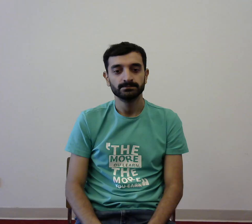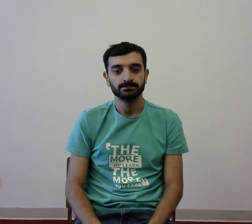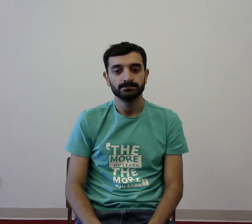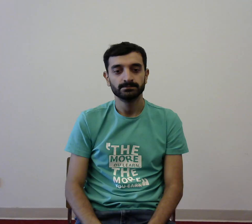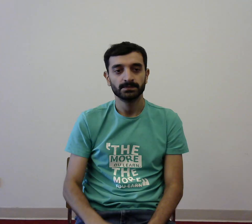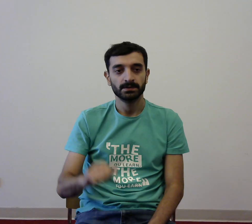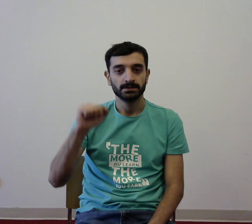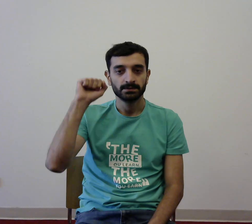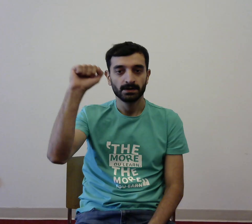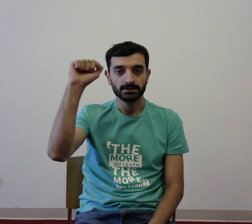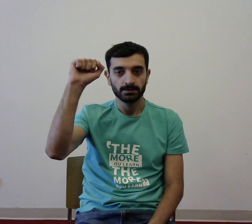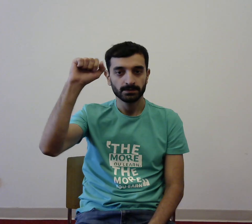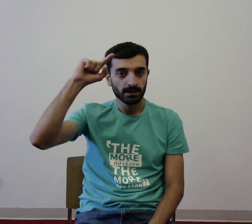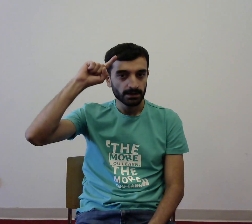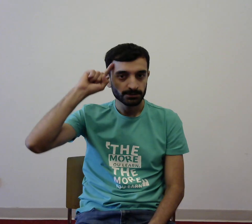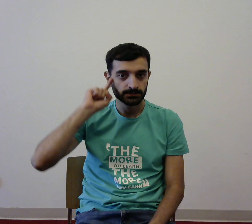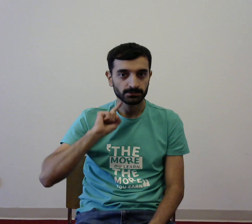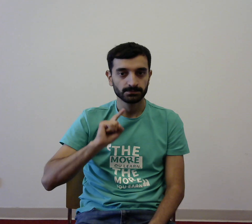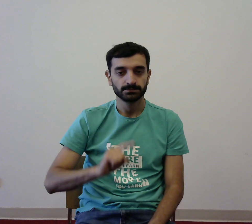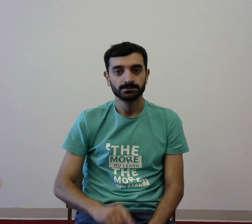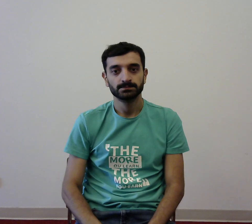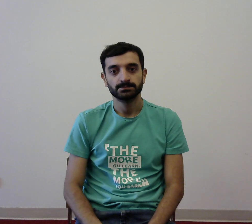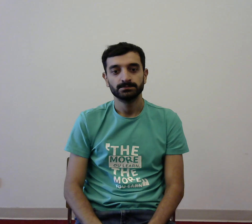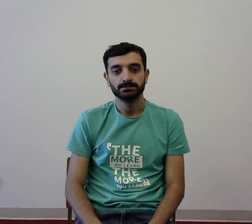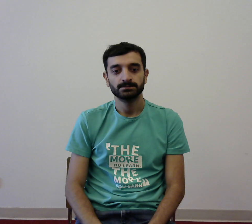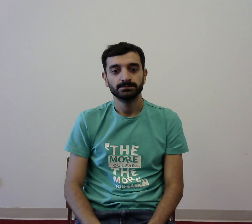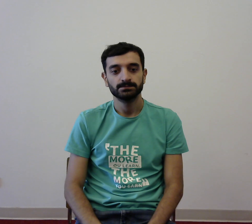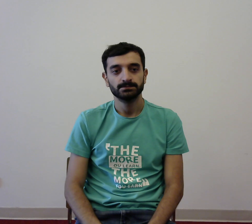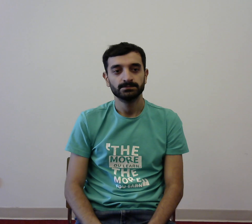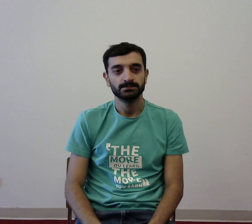Qarabağ Azərbaycandır!